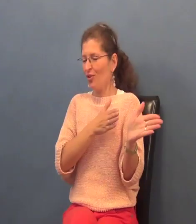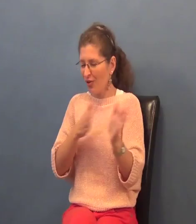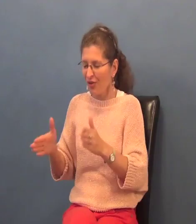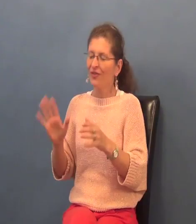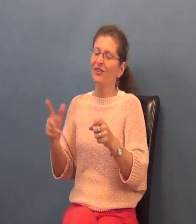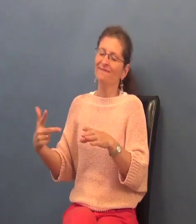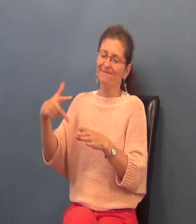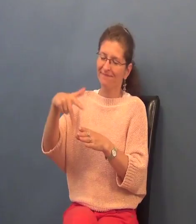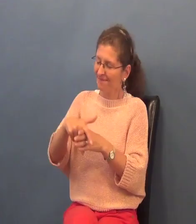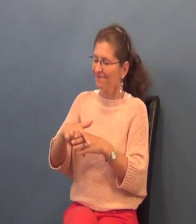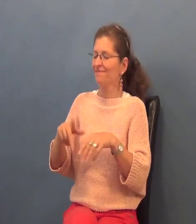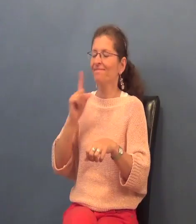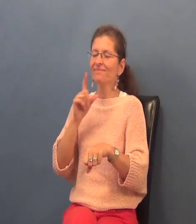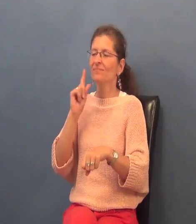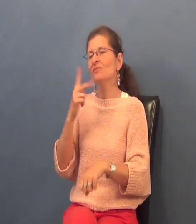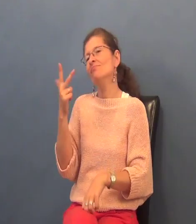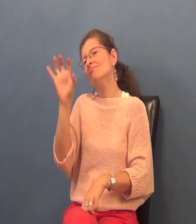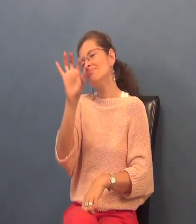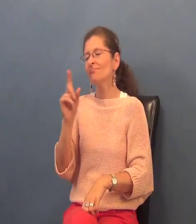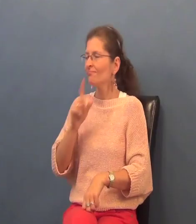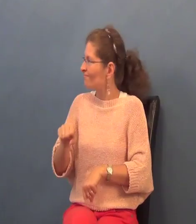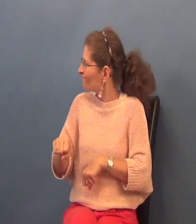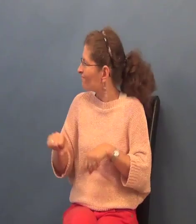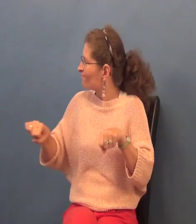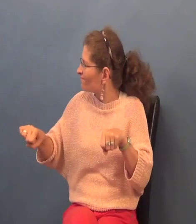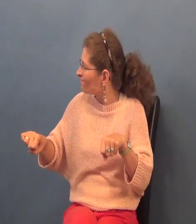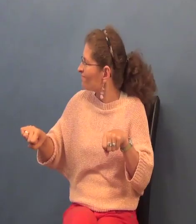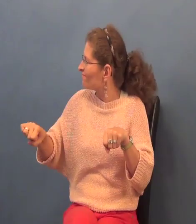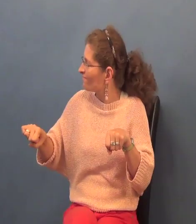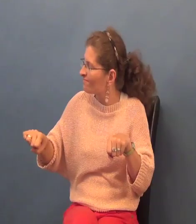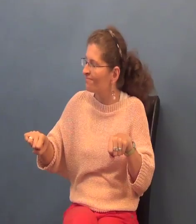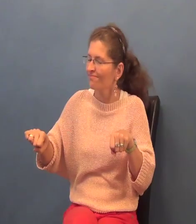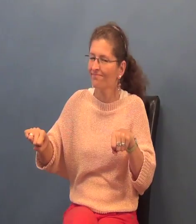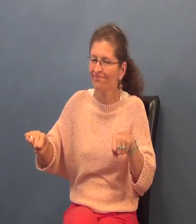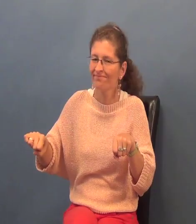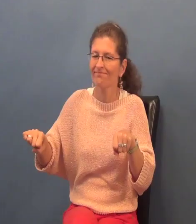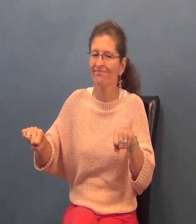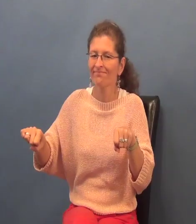Potem chłopiec wsiada na rower. Trzech chłopców patrzy, jak odjeżdża.